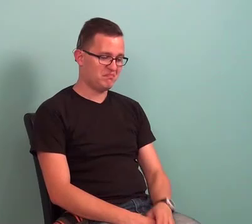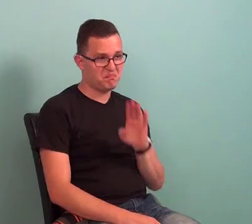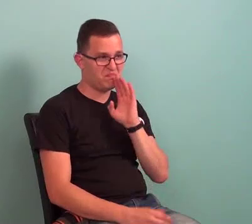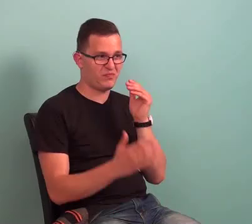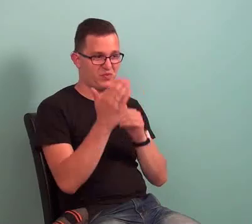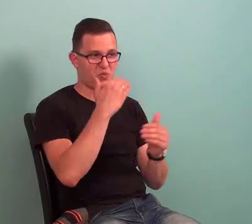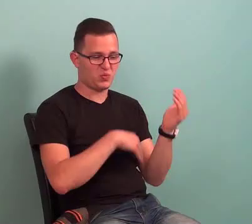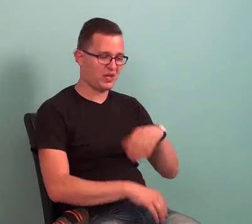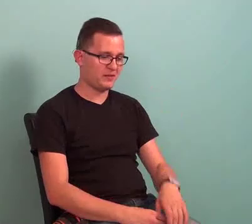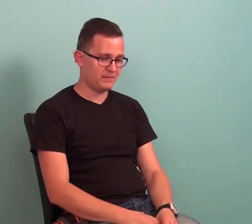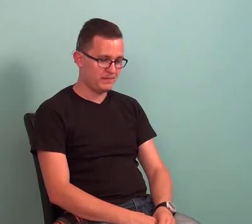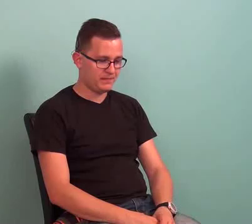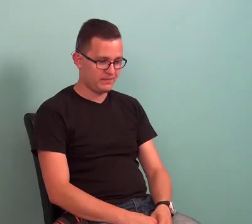Podobnie w górach.